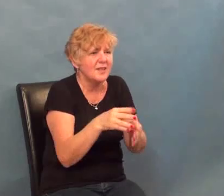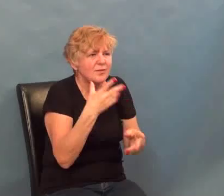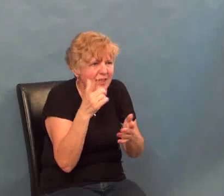Nie ma żaby.